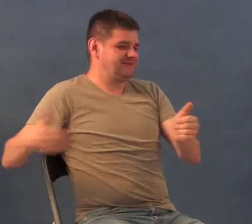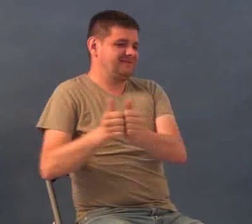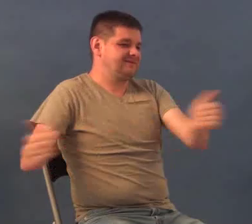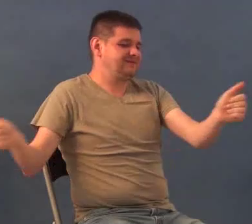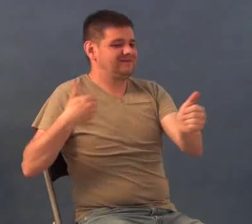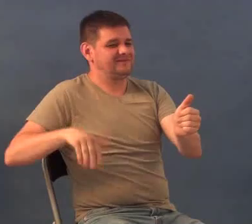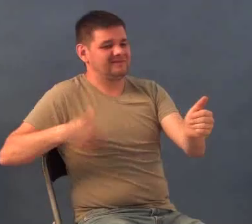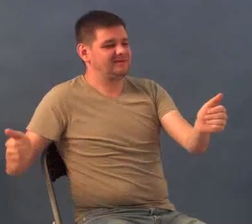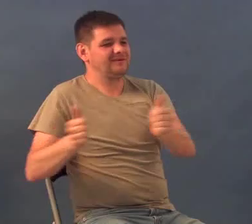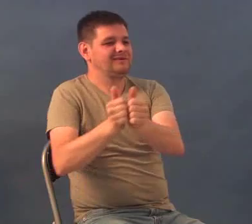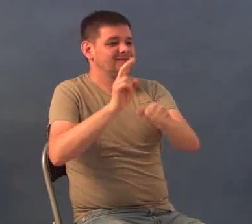Nie chce iść z nim, odgania go.